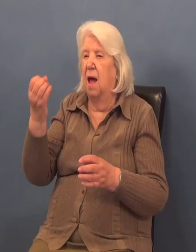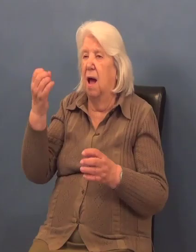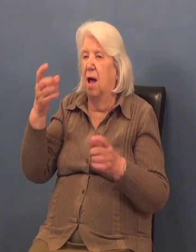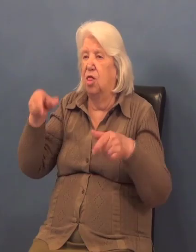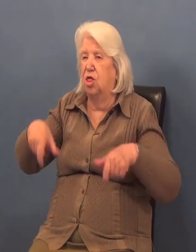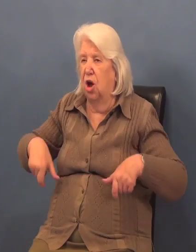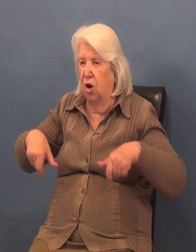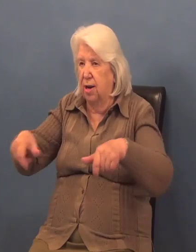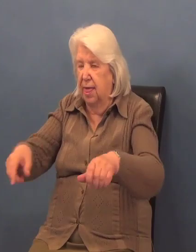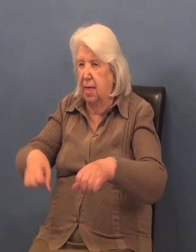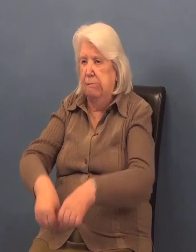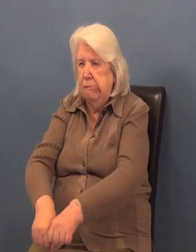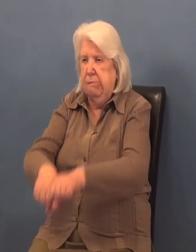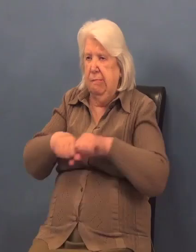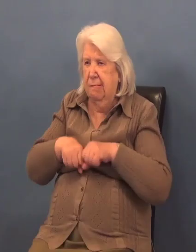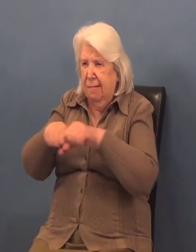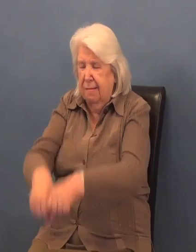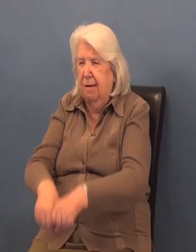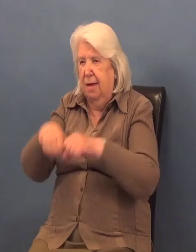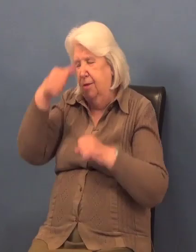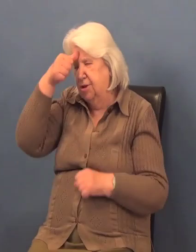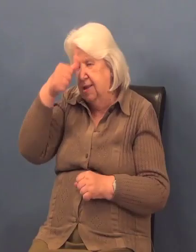To pociąg, jest na torze.